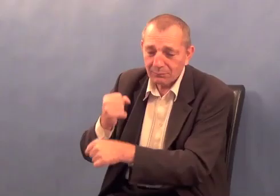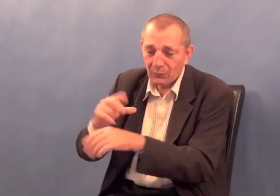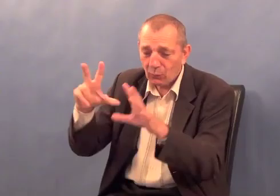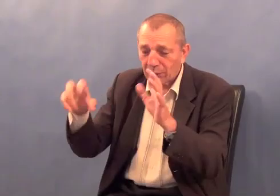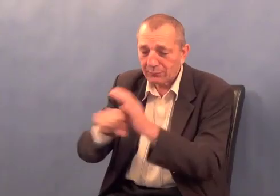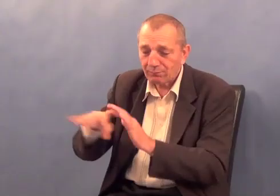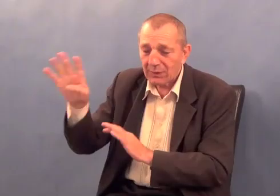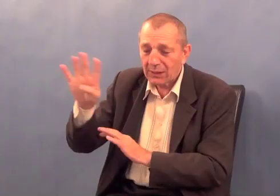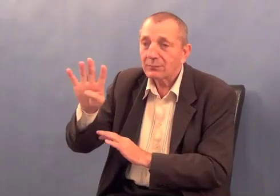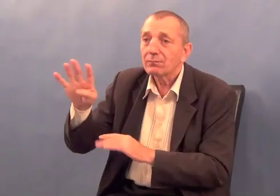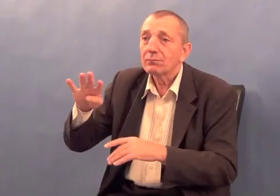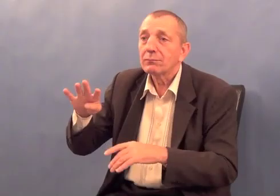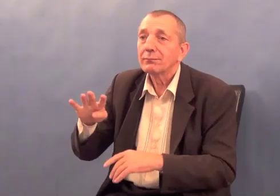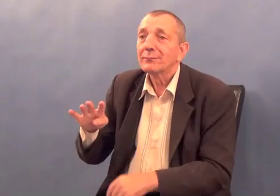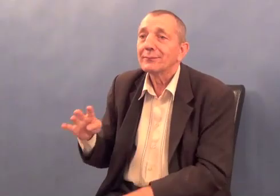Od ósmej do czwartej.